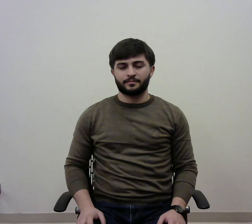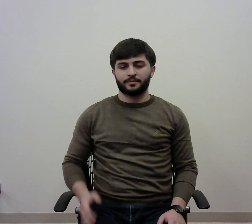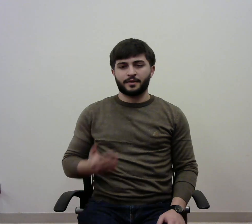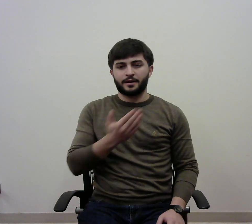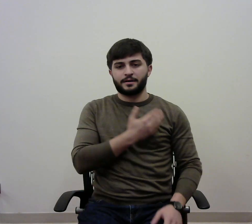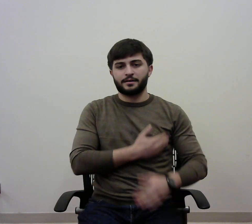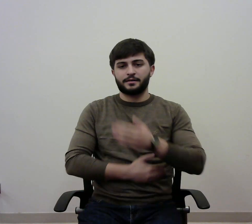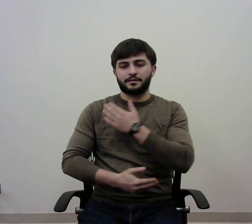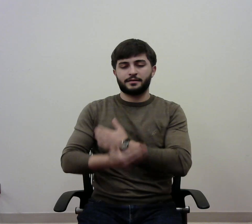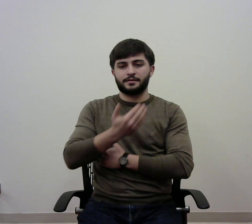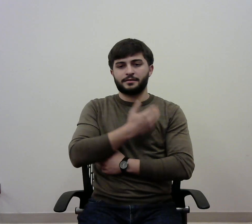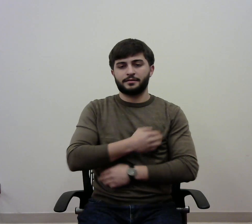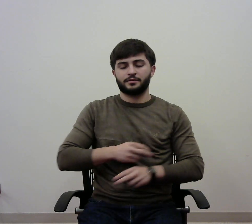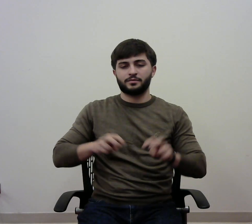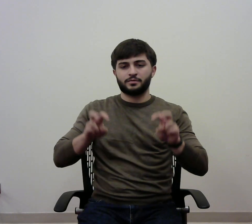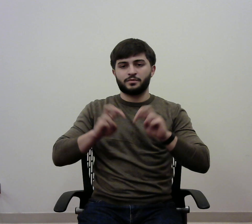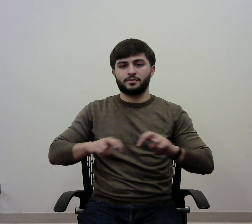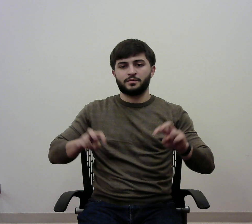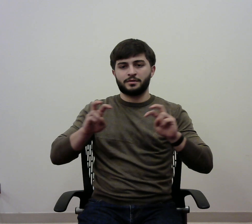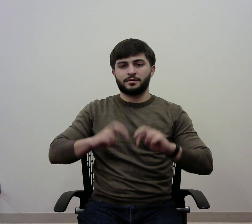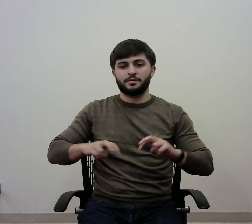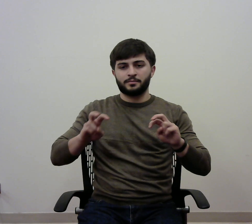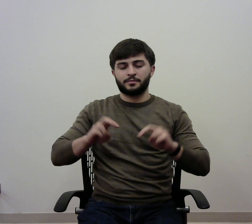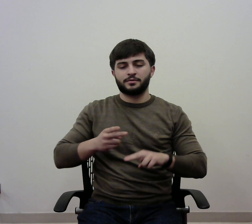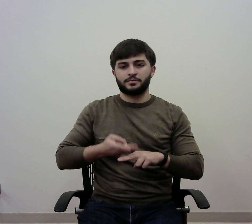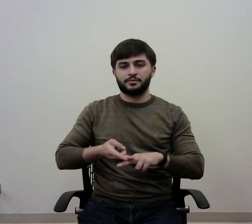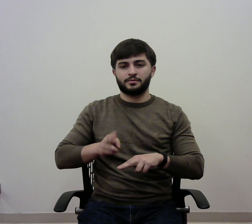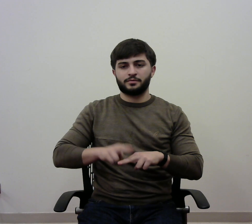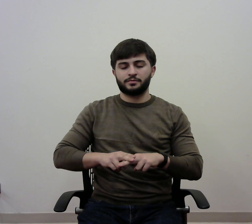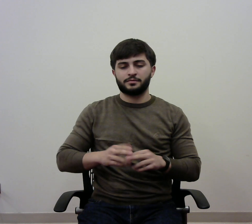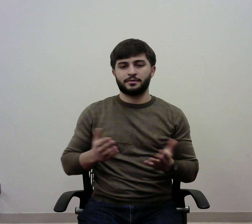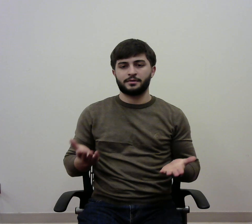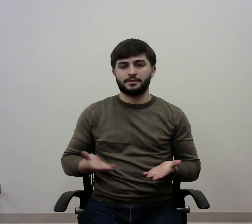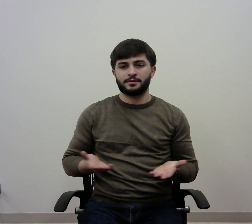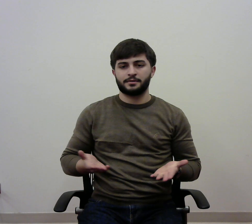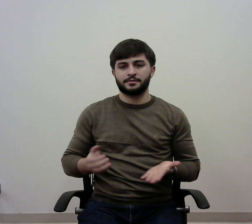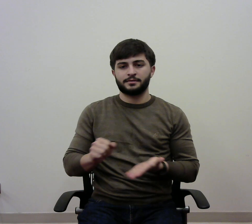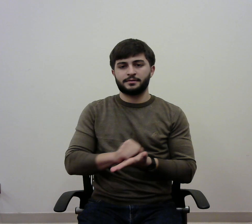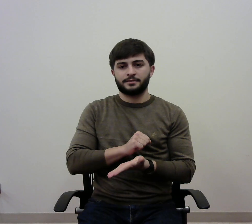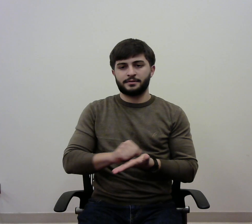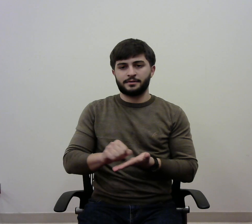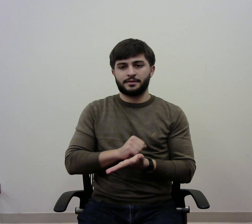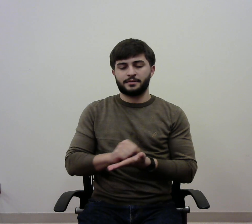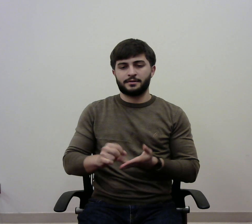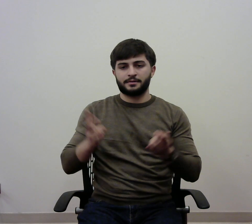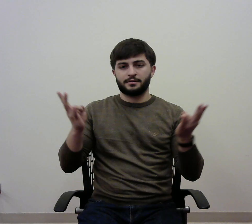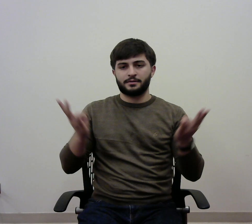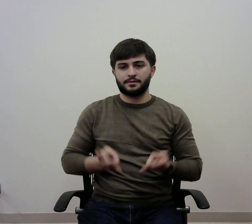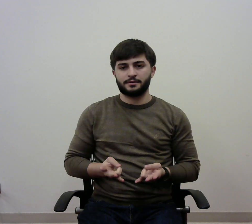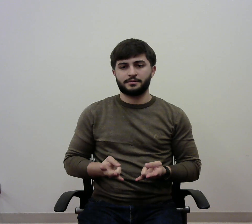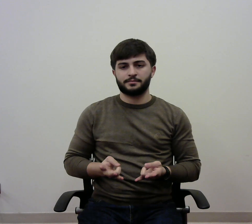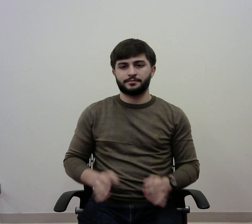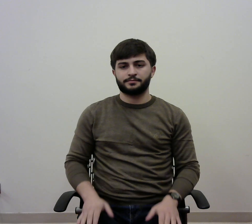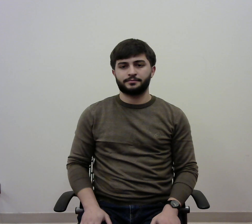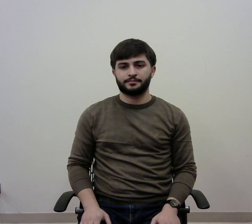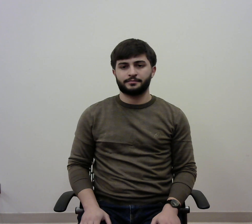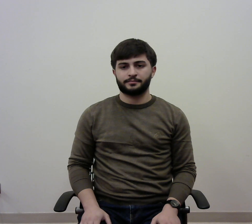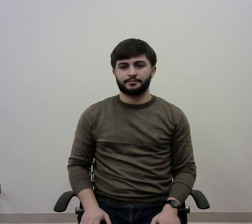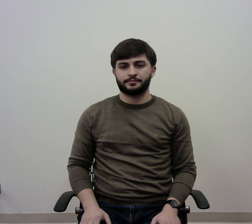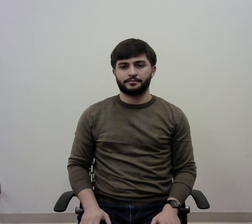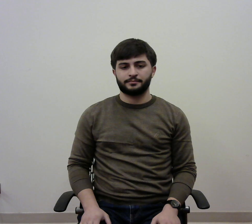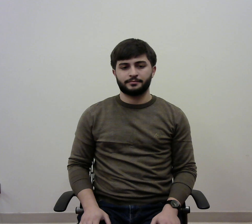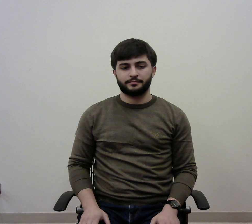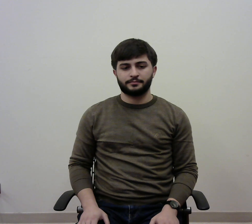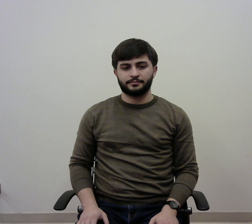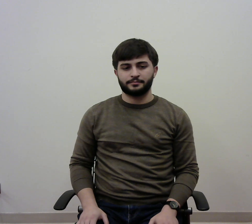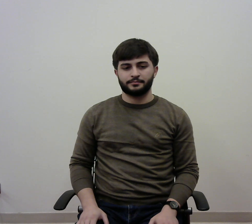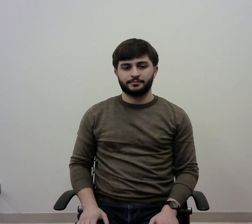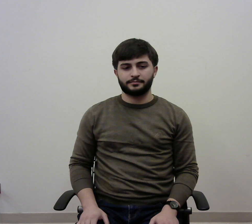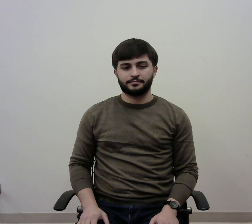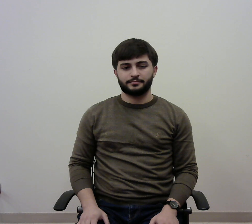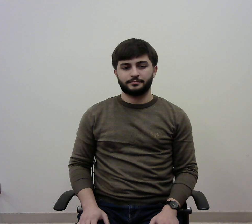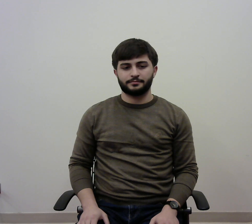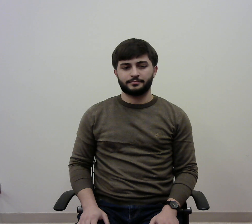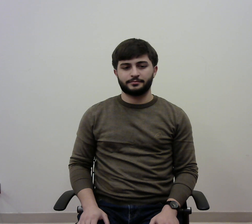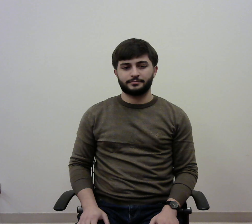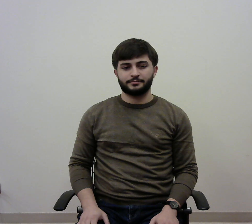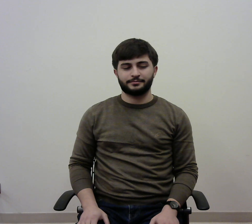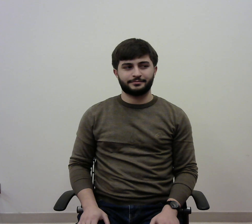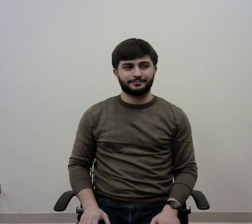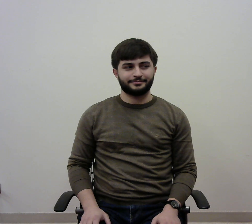Əlilliyin müəyyən edilməsi üçün hansı sənədlər lazımdır